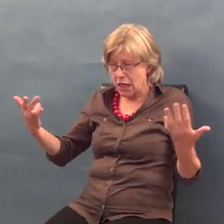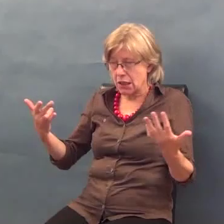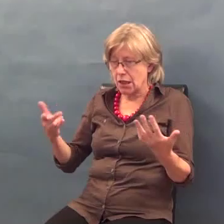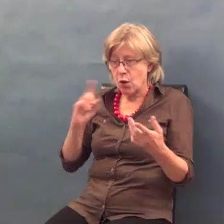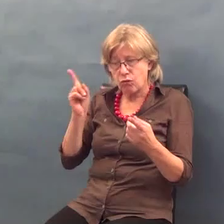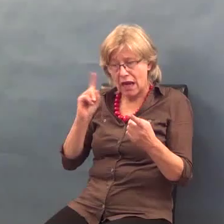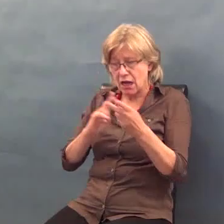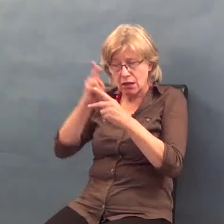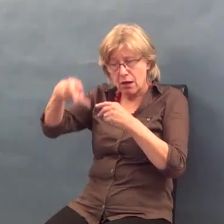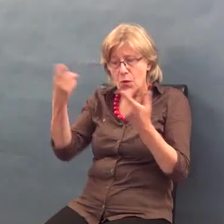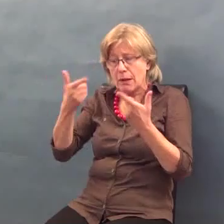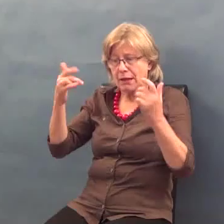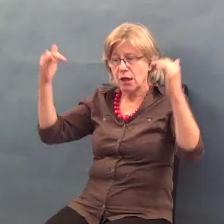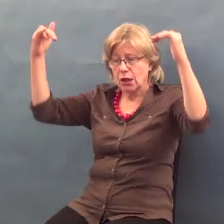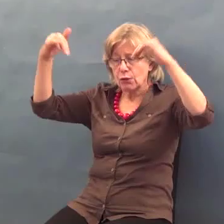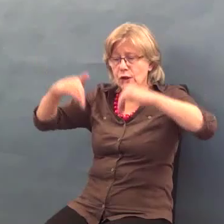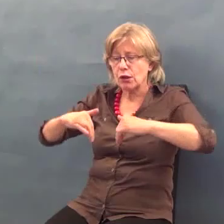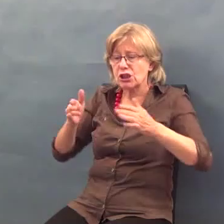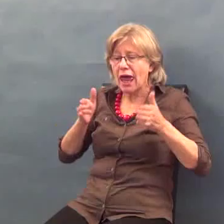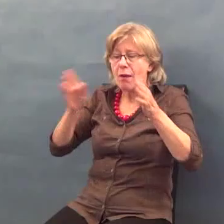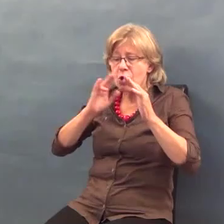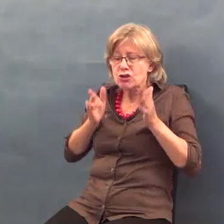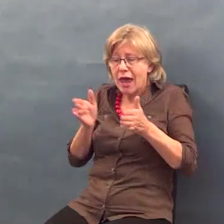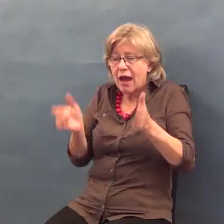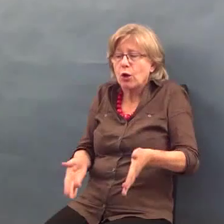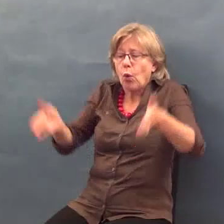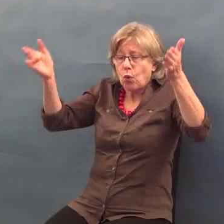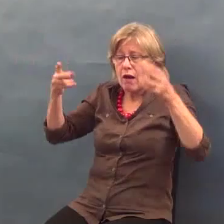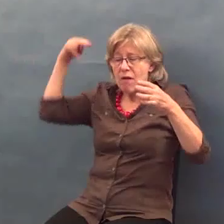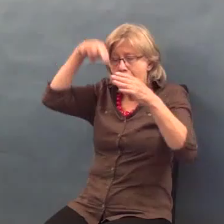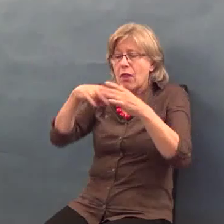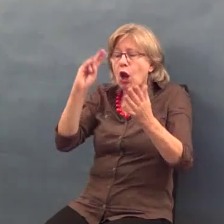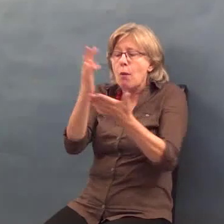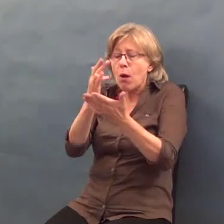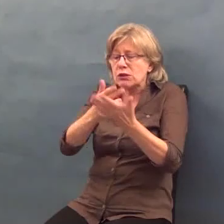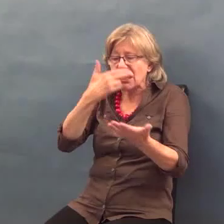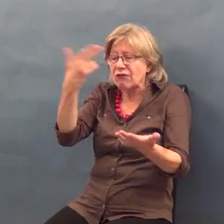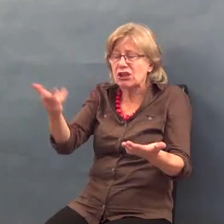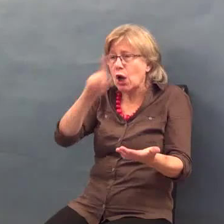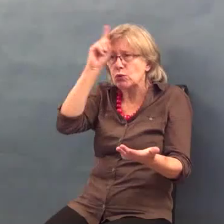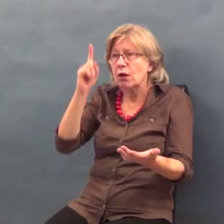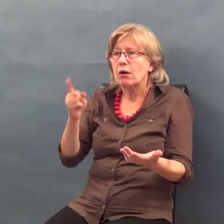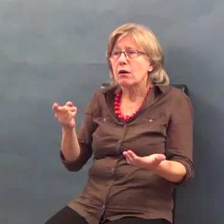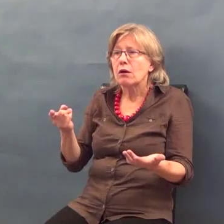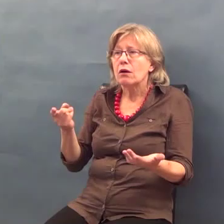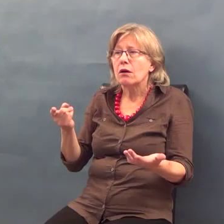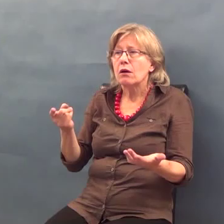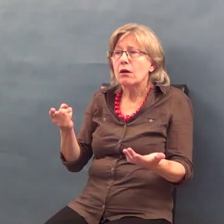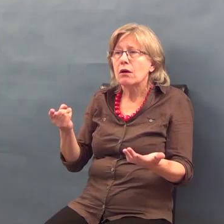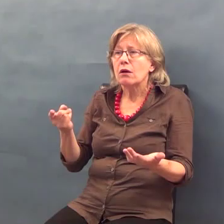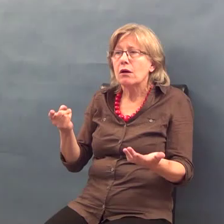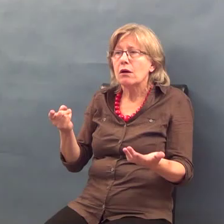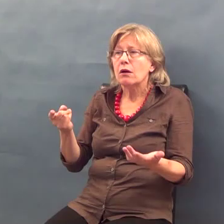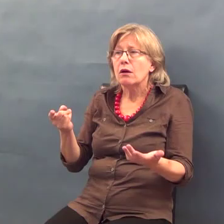Nie należy wchodzić, ponieważ w rzece jest głęboka rów. Jak ktoś utonie to ludzie nie zobaczą tego.